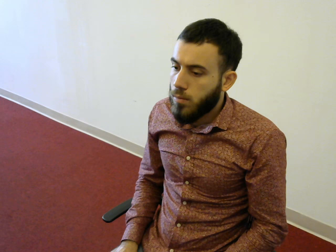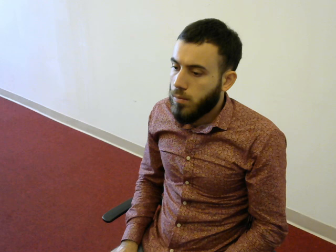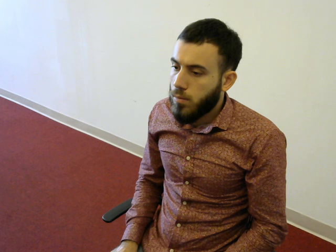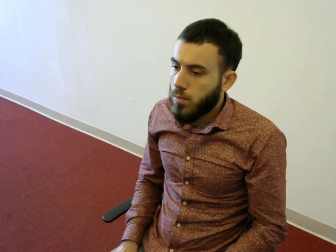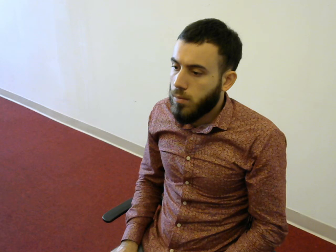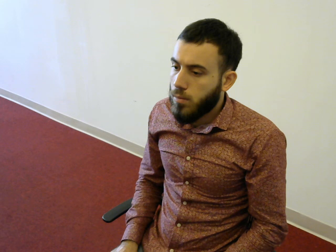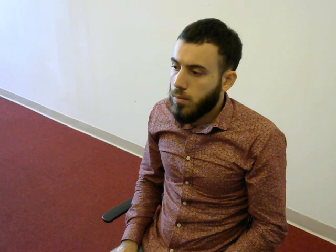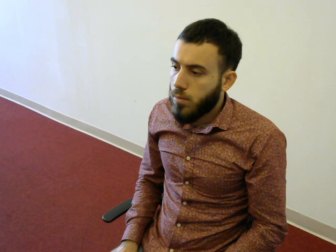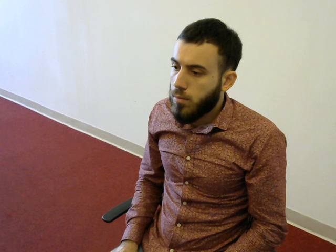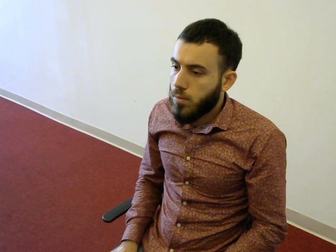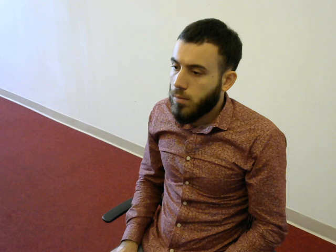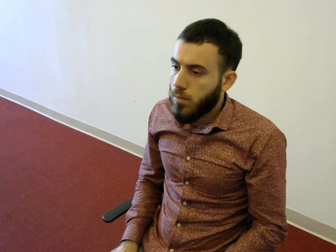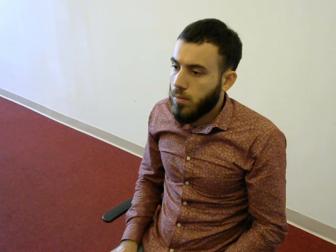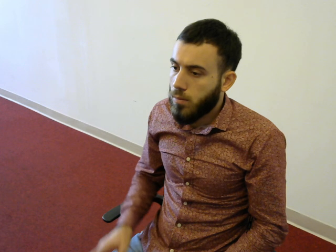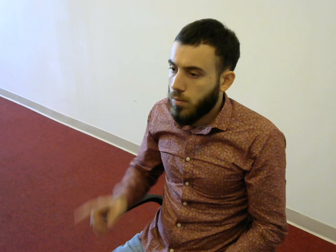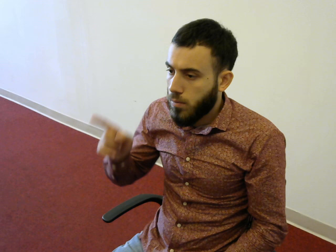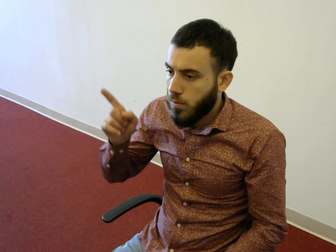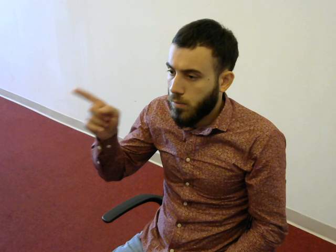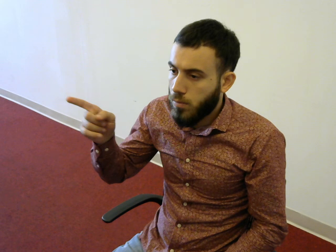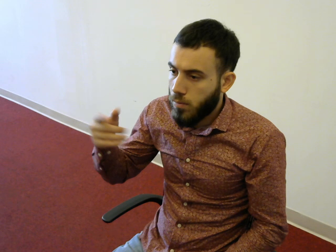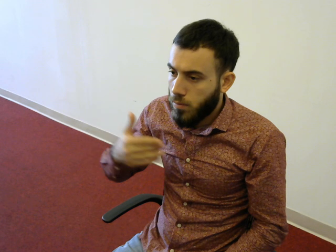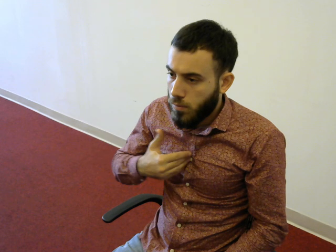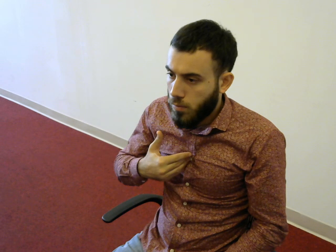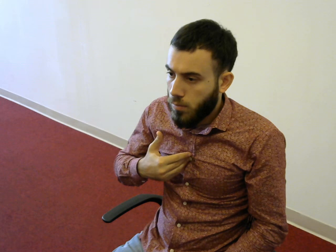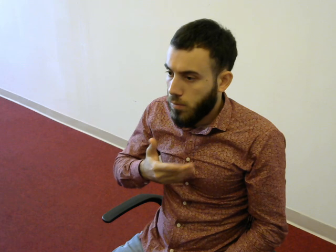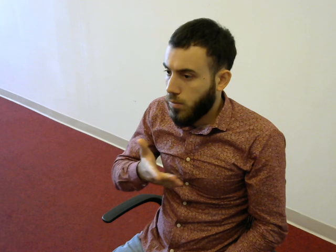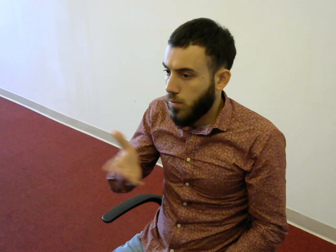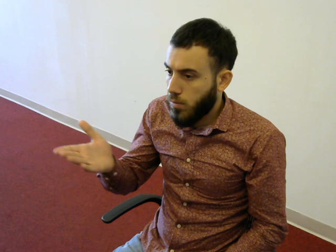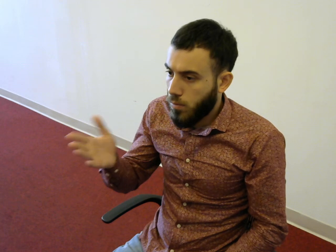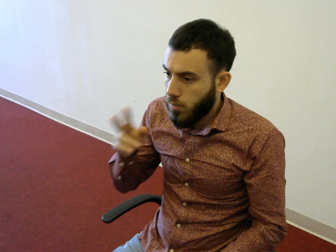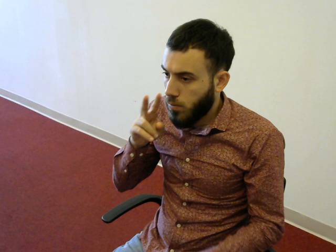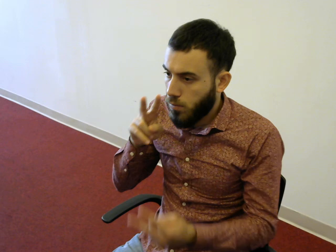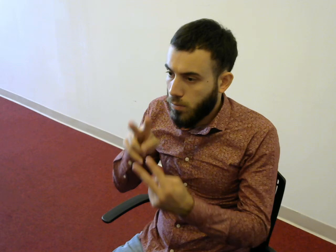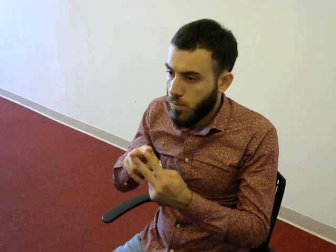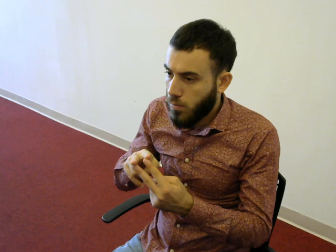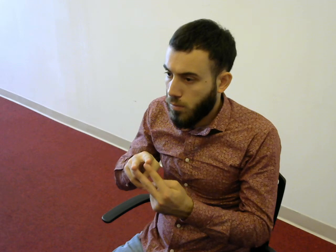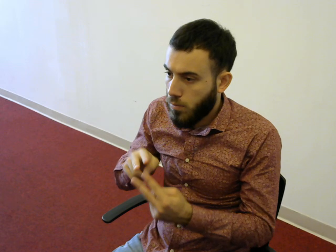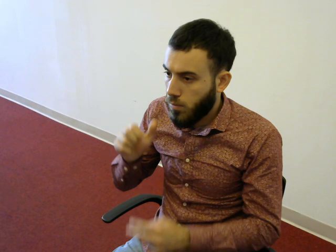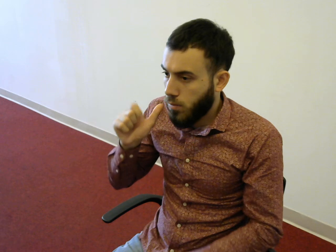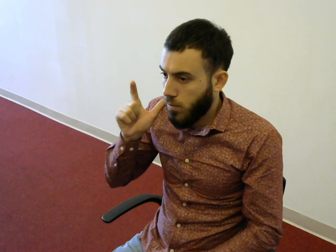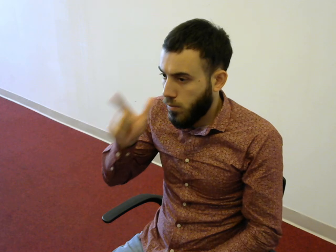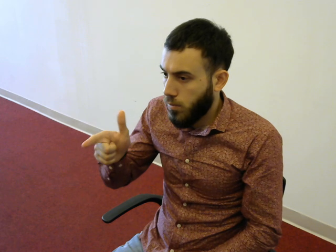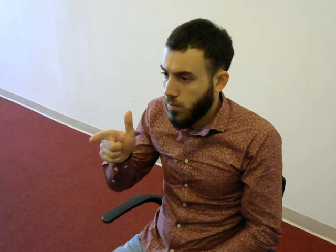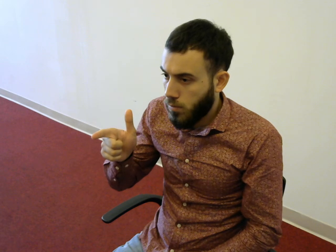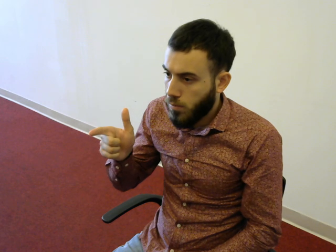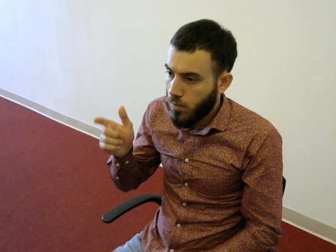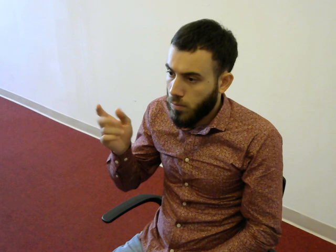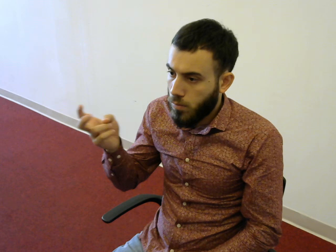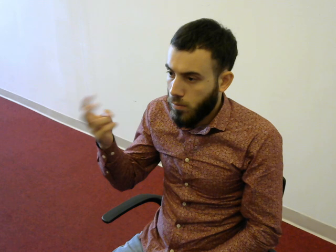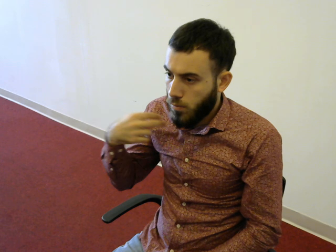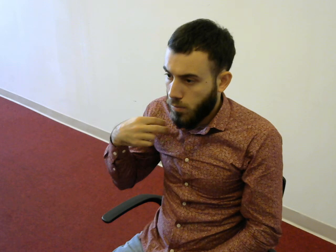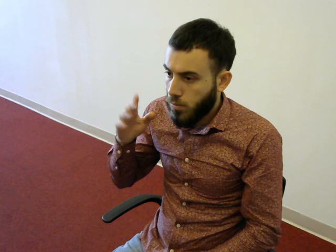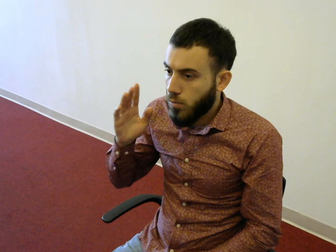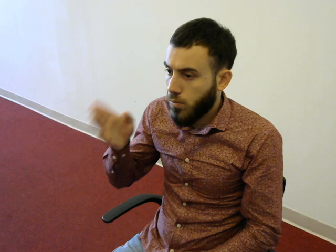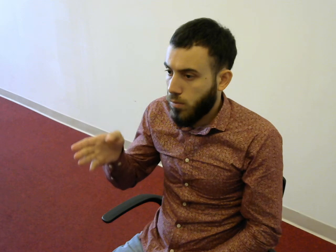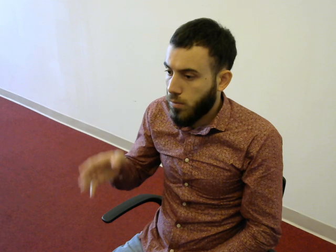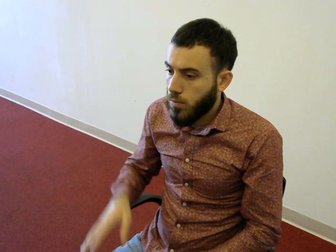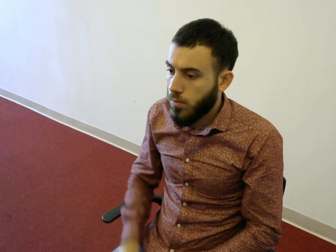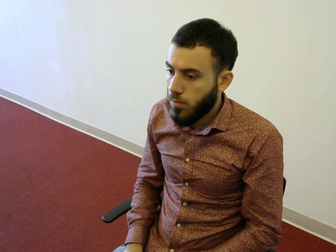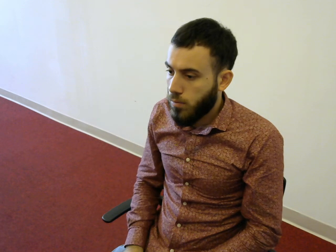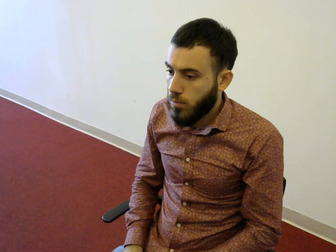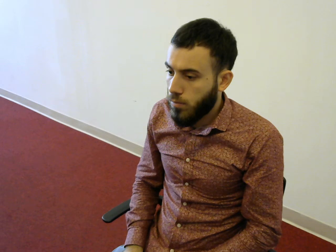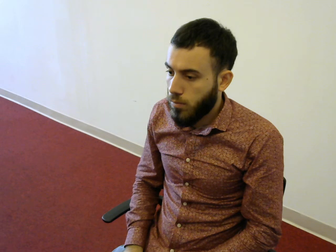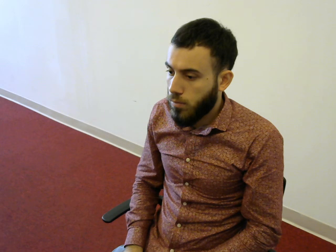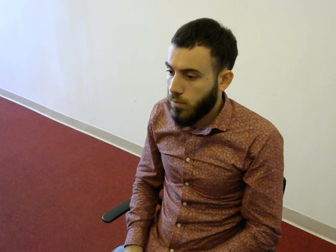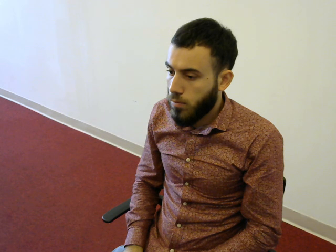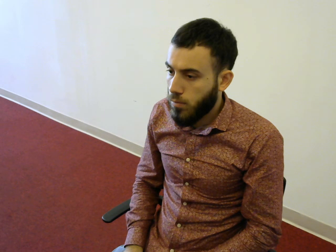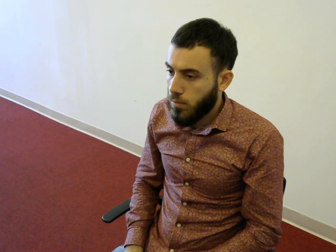O, bizi görməyə birisigün gələcək